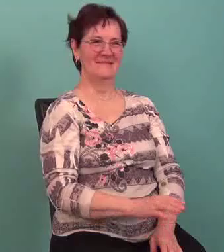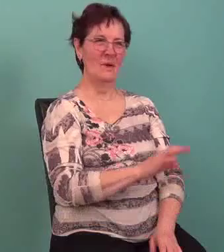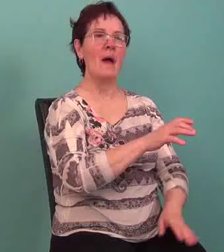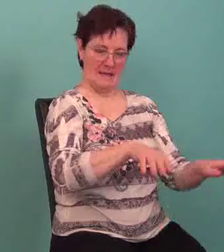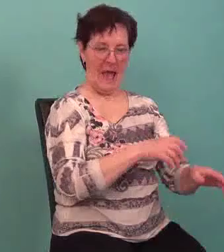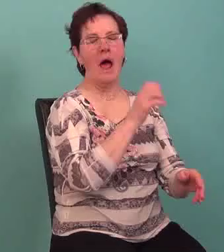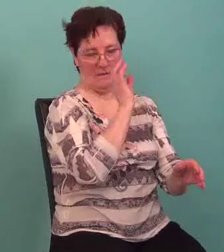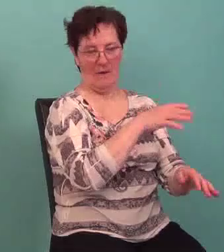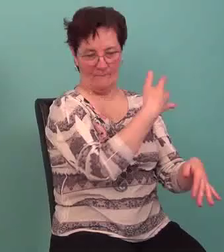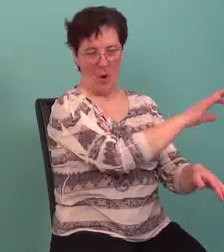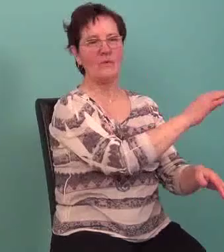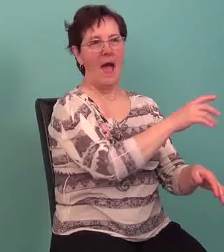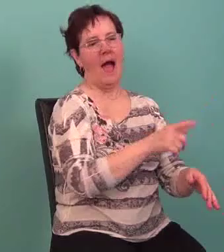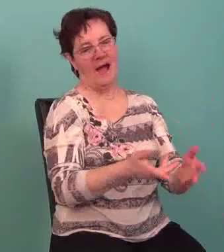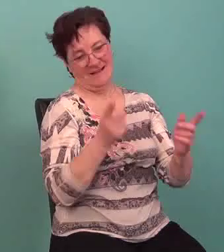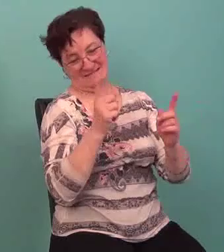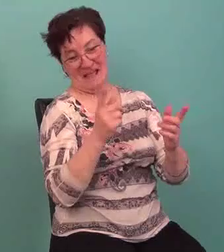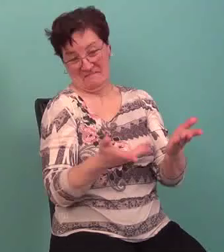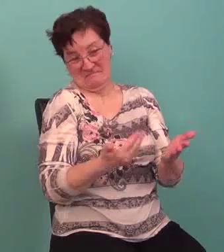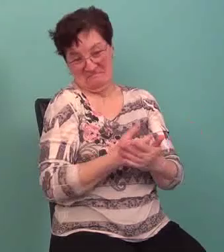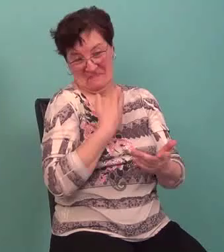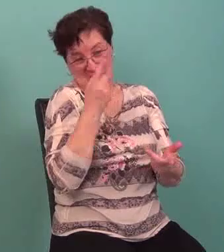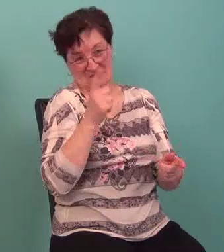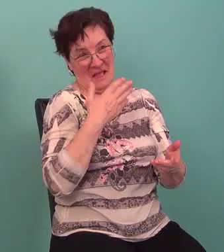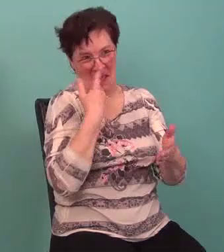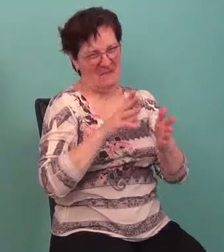Na basenie można jak najbardziej, więc nie wiem dlaczego tam miałby być taki znak, że nie wolno chodzić w stroju kąpielowym.